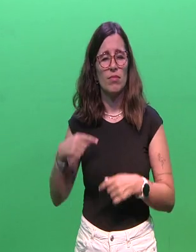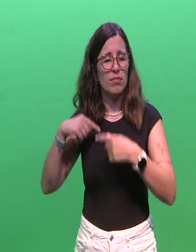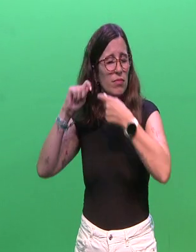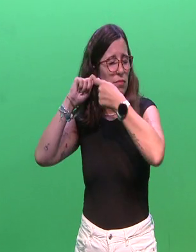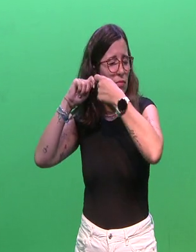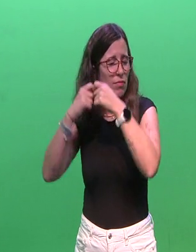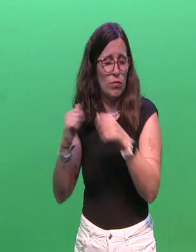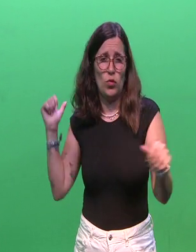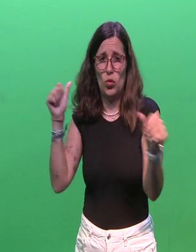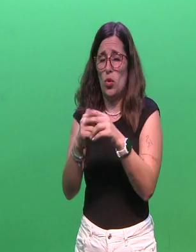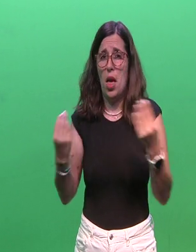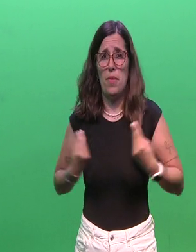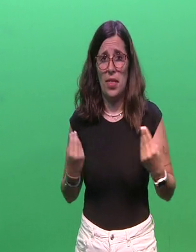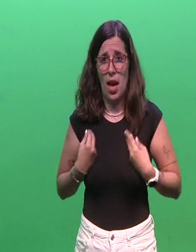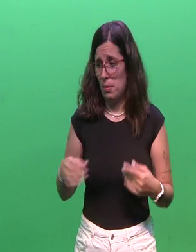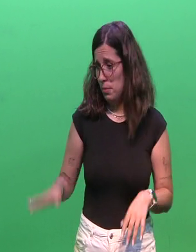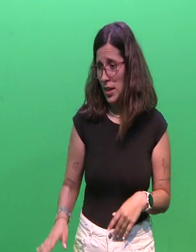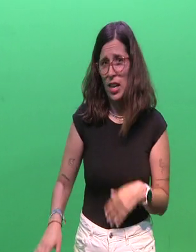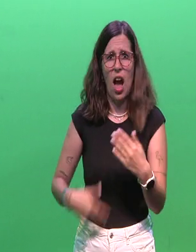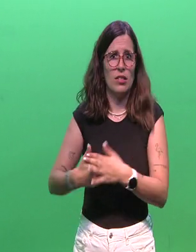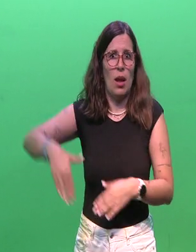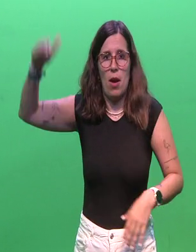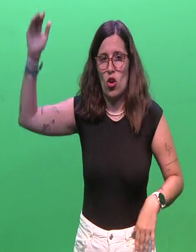Sento un dolor molt intens a l'orella, de tota la vida, des que era petita, fins ara que soc gran.